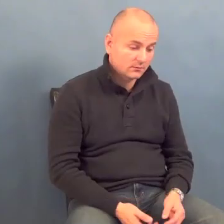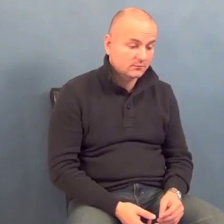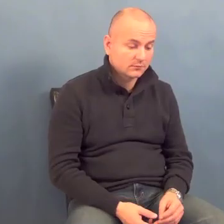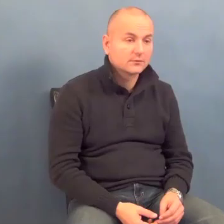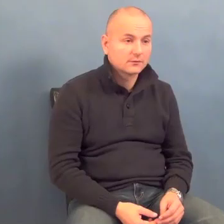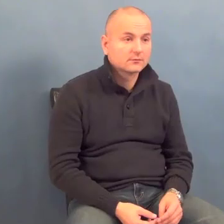No, na przykład.